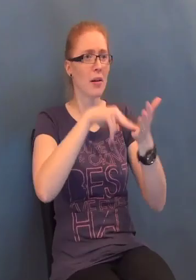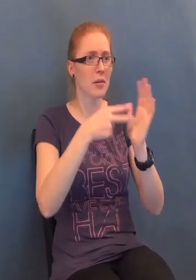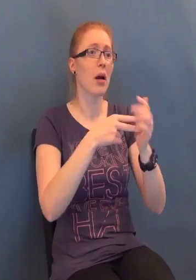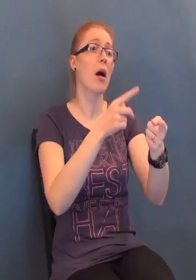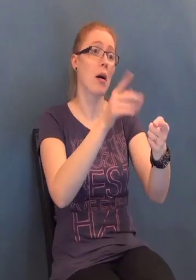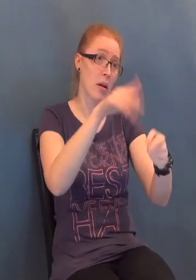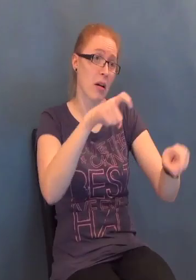Spotkamy się, potańczymy.